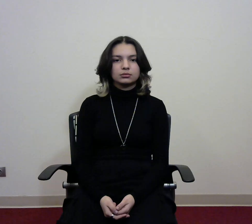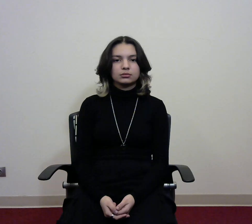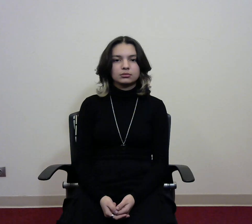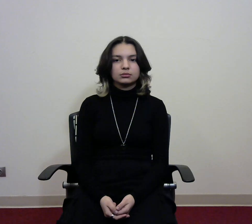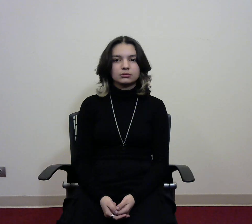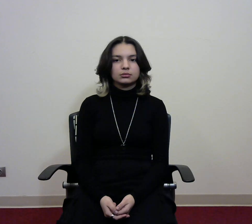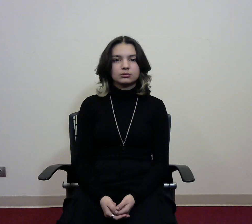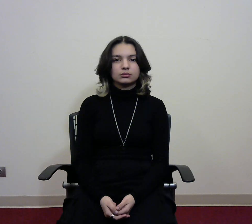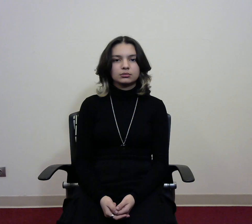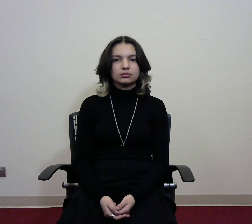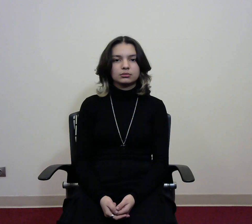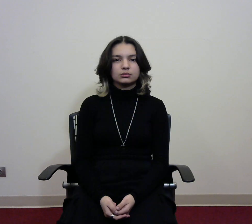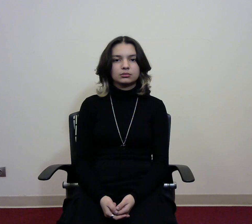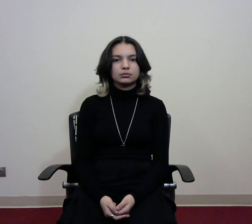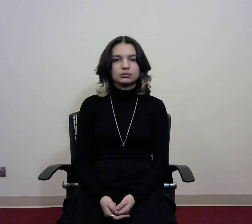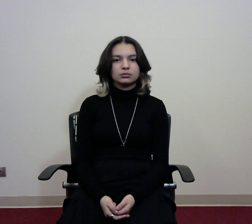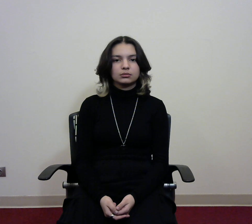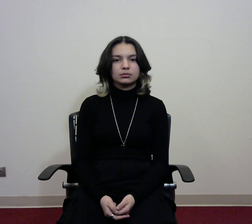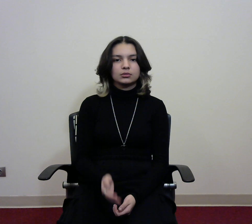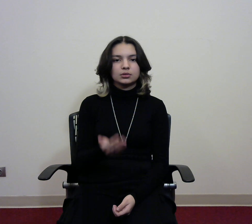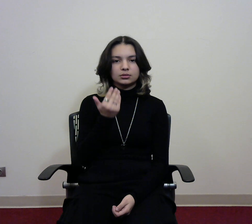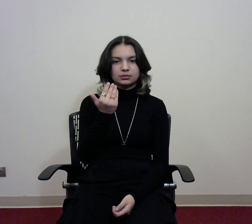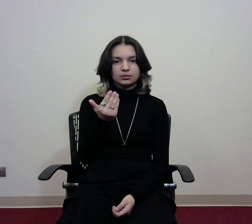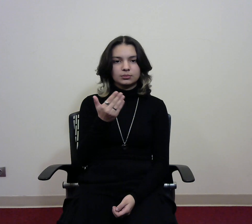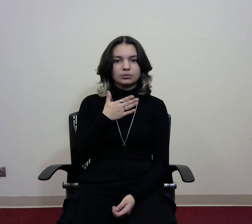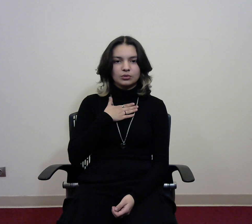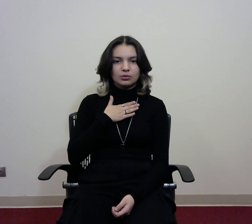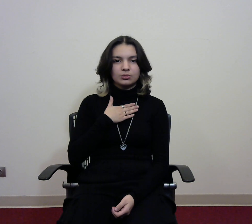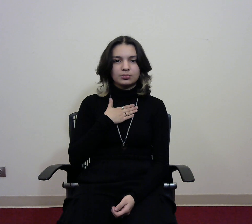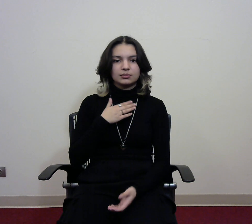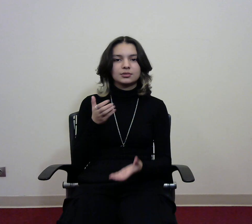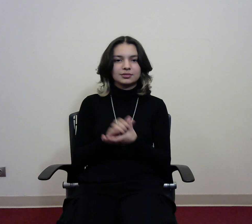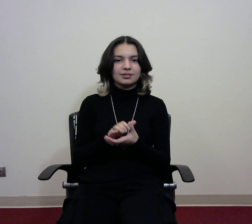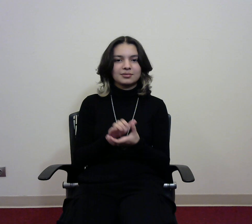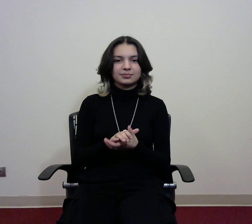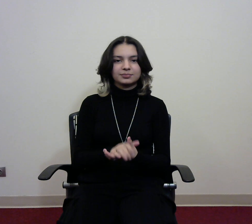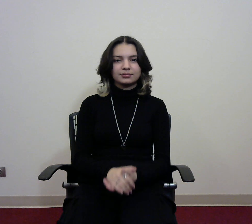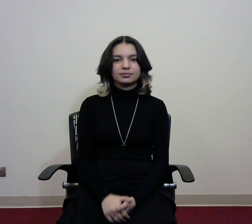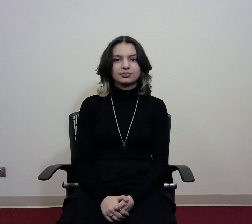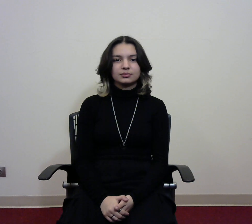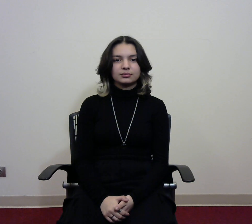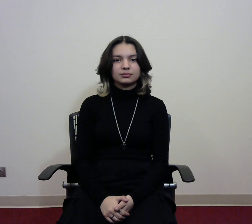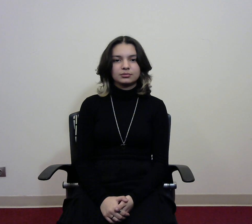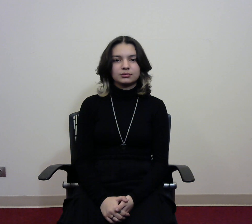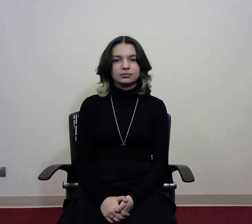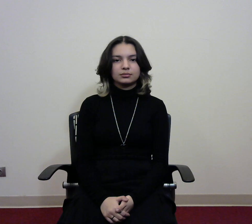Siz mənə tanış gəlirsiniz